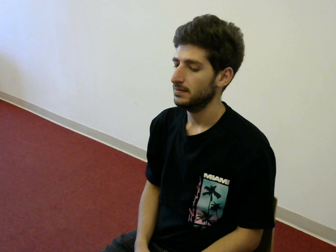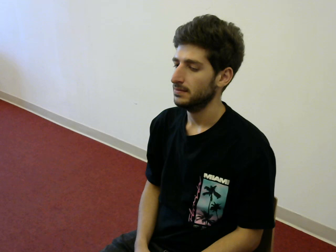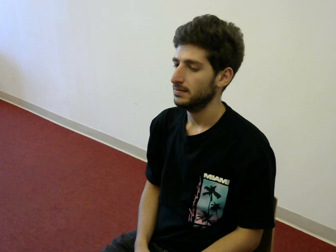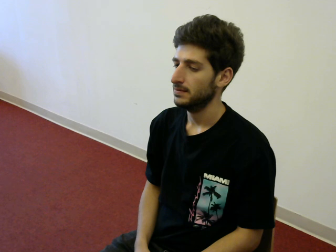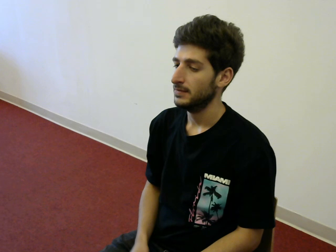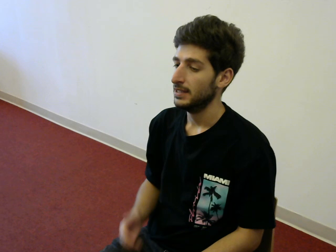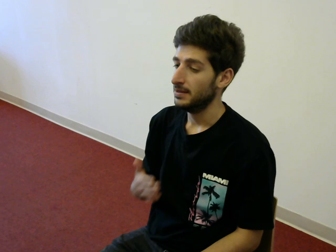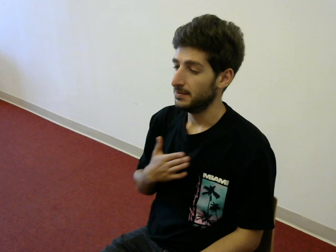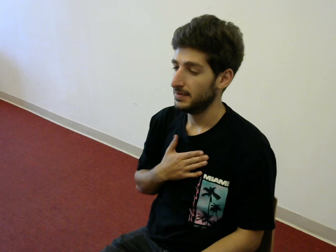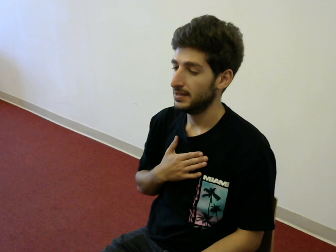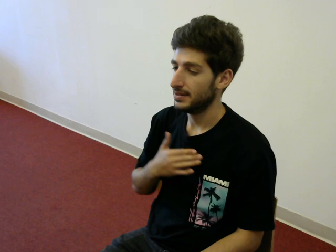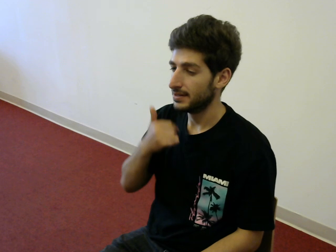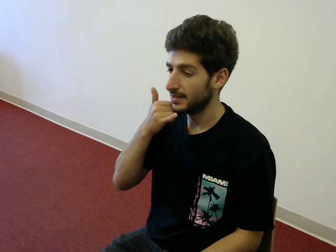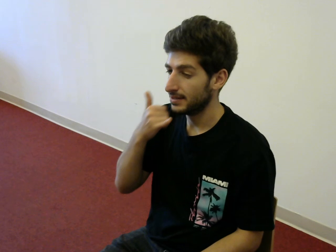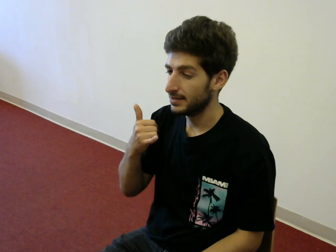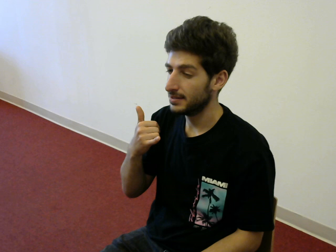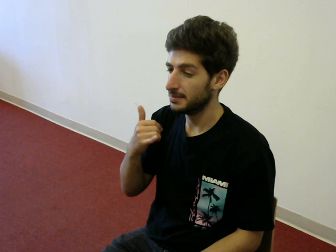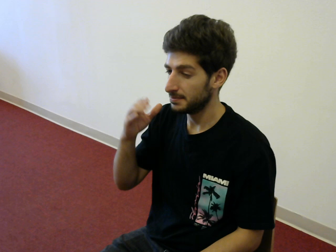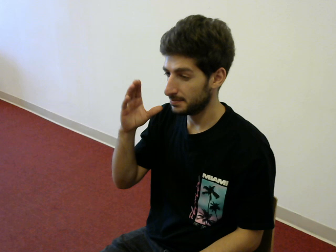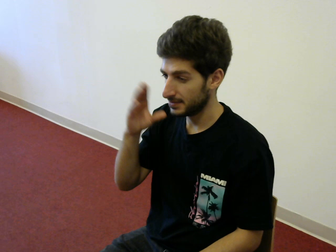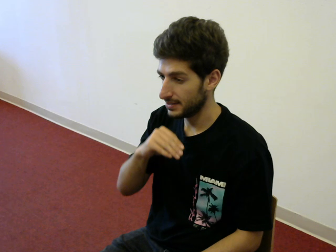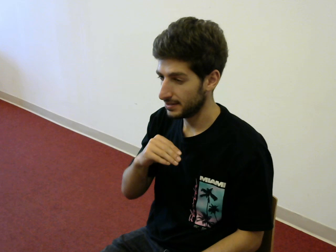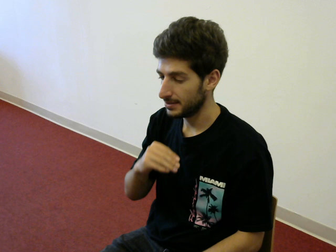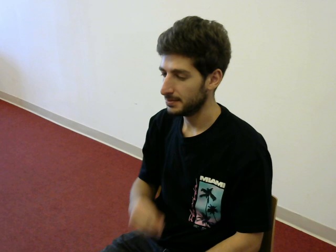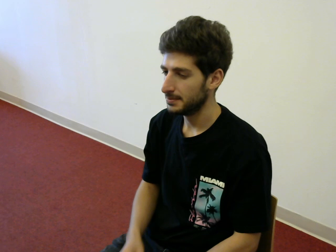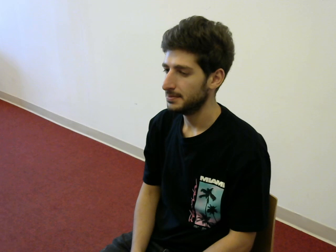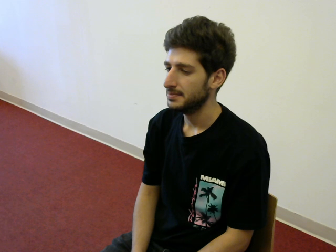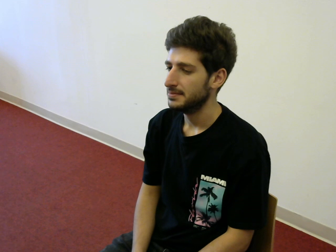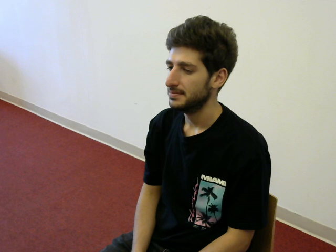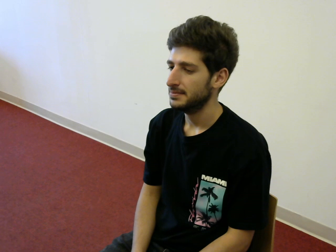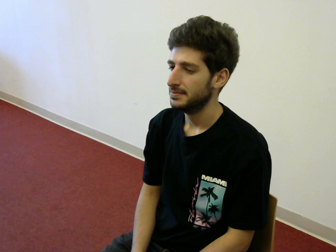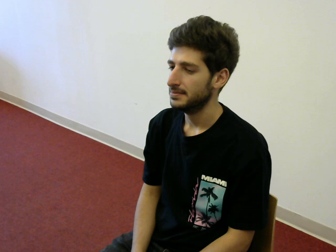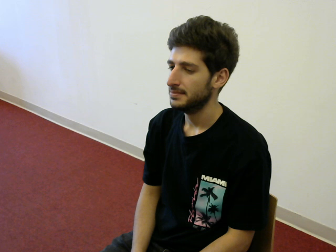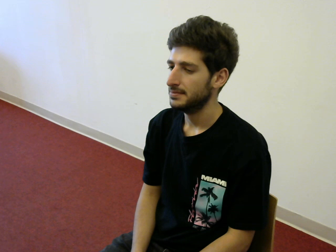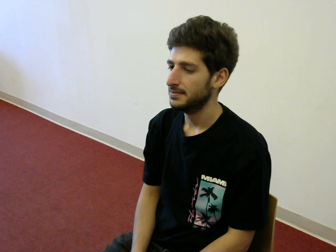Mən zəng edə bilərəmmi?